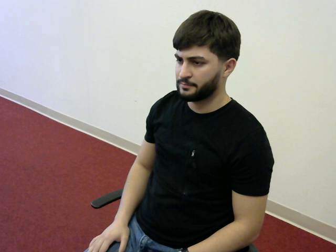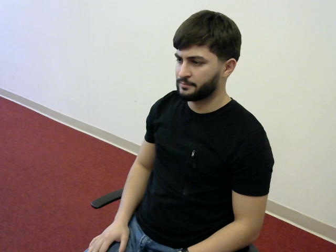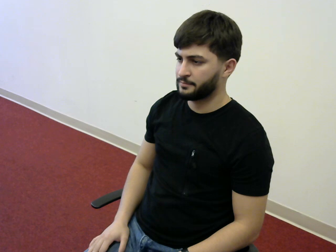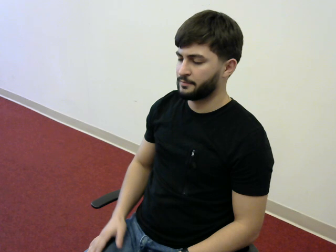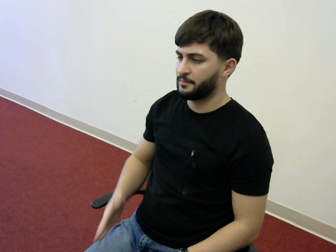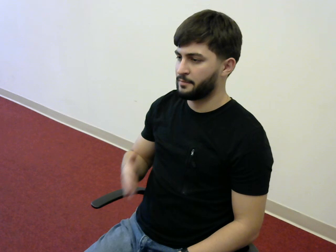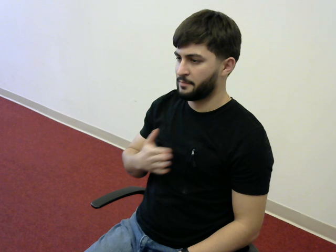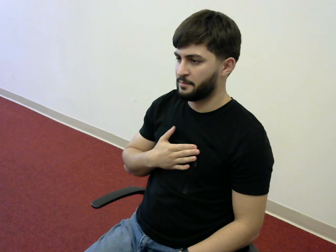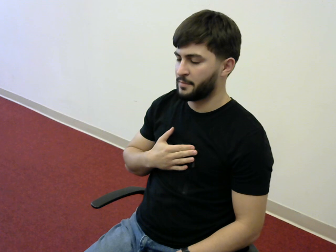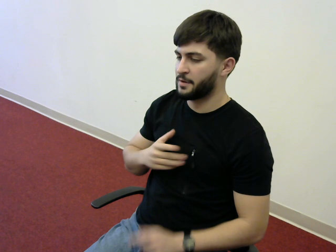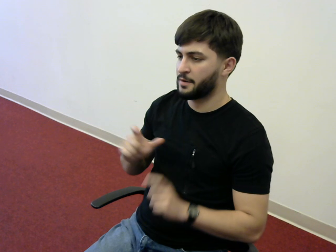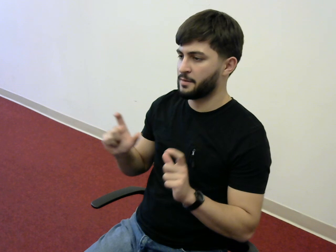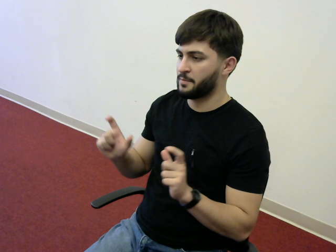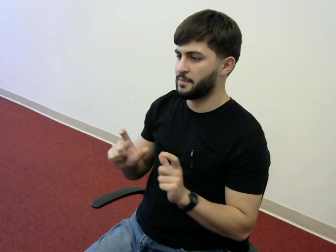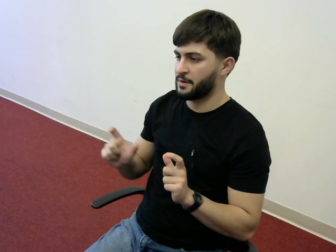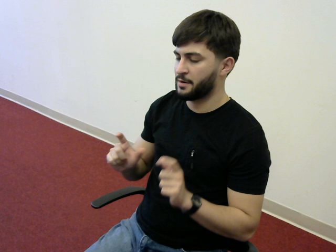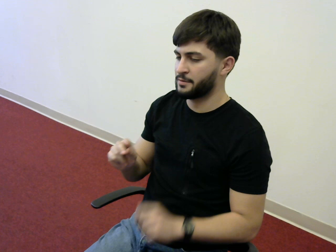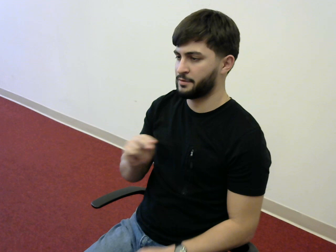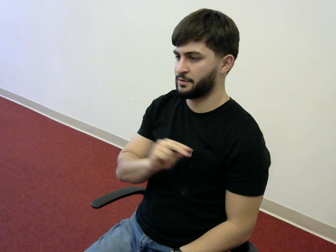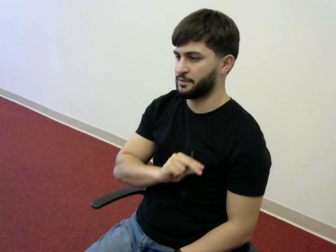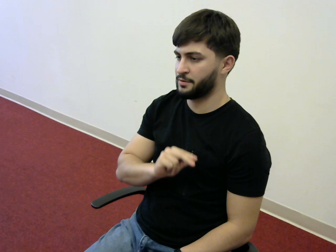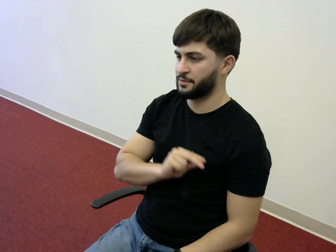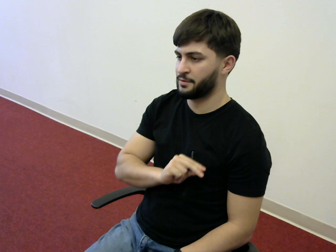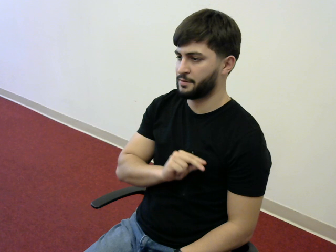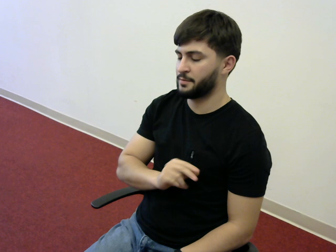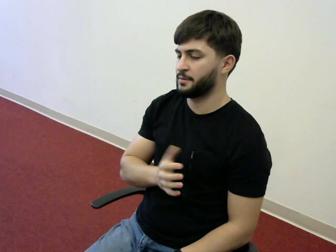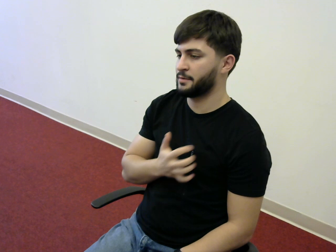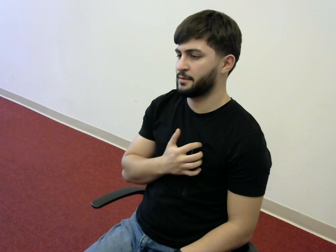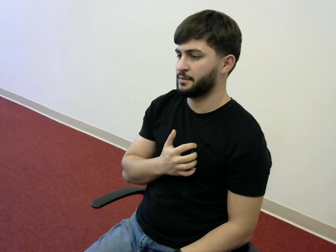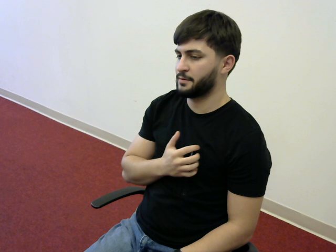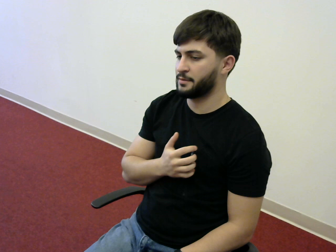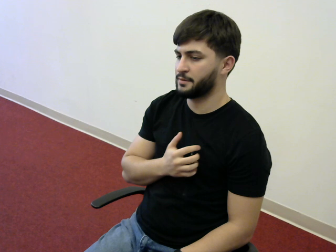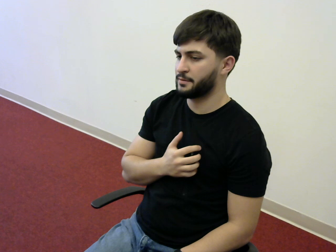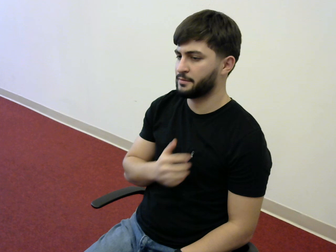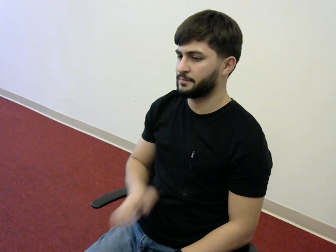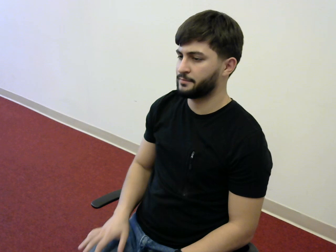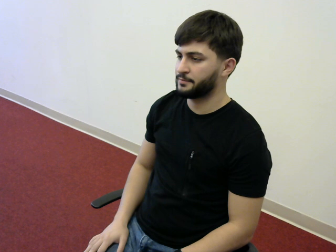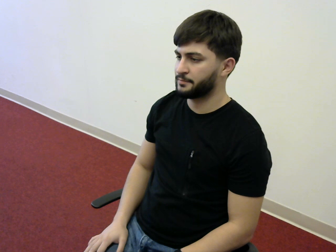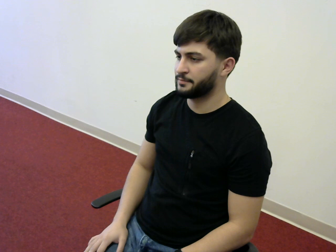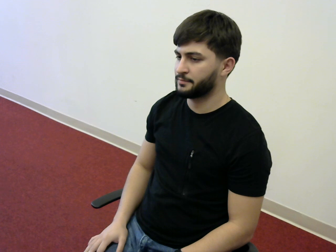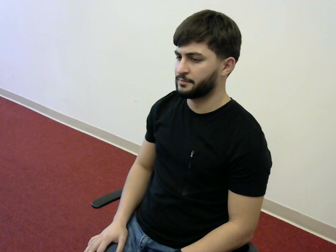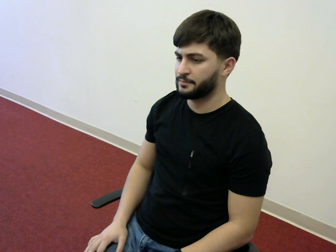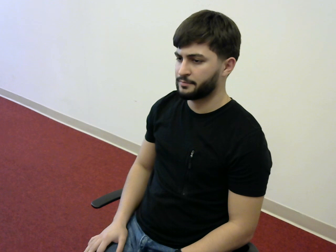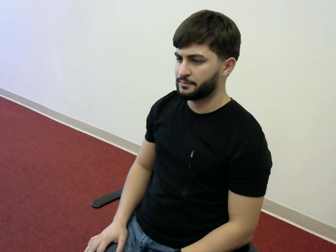Mən marketdə işləmək istəyirəm